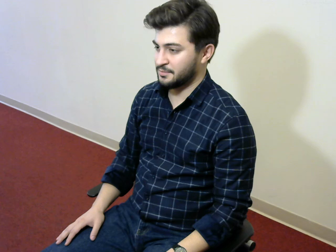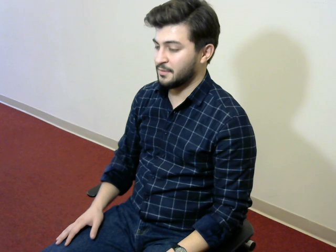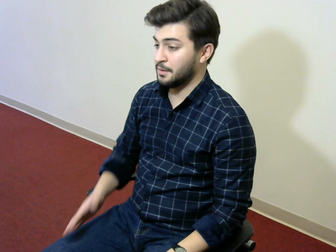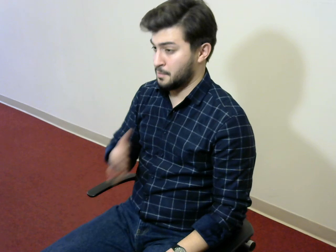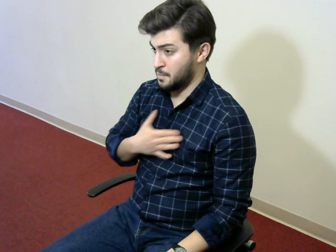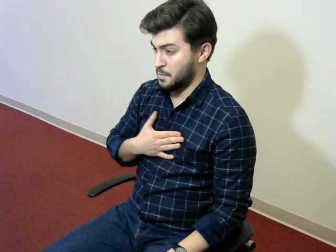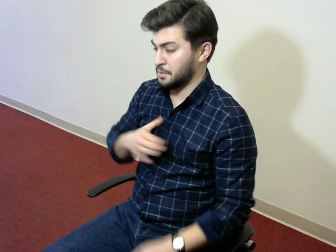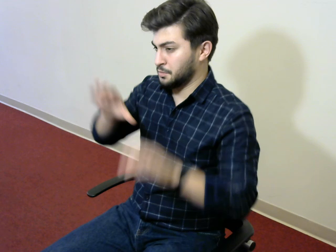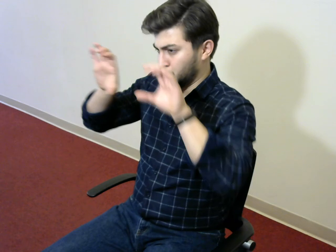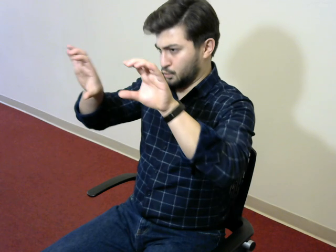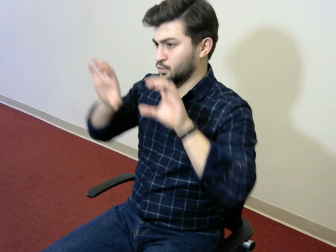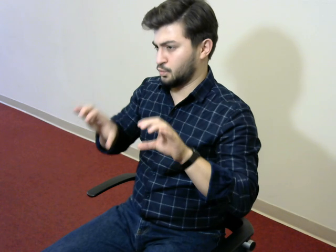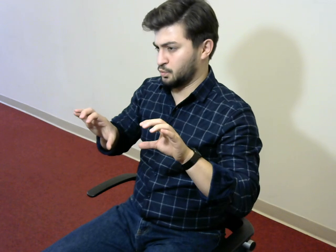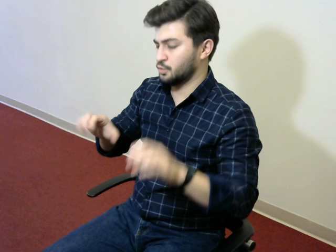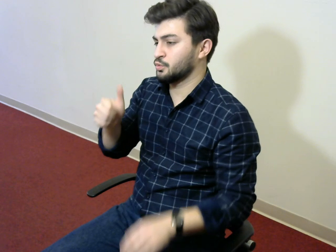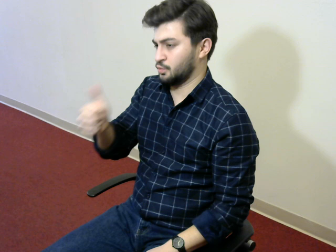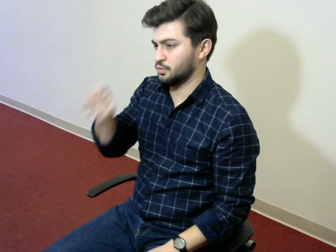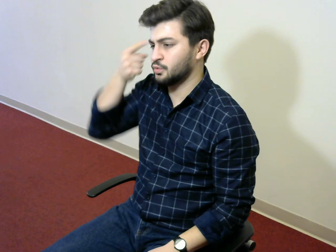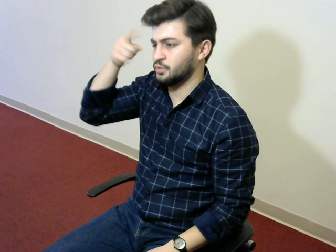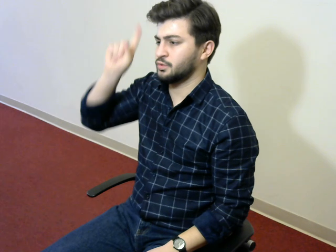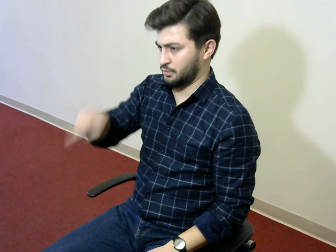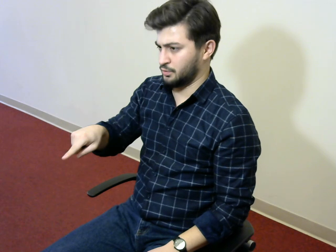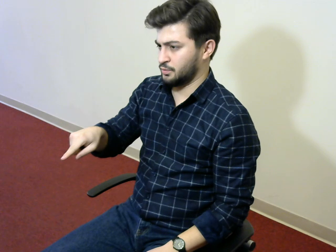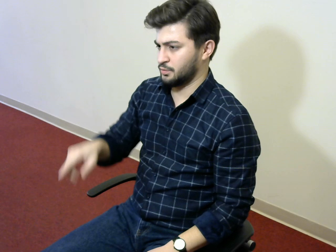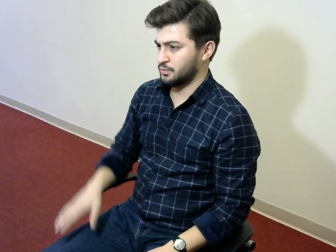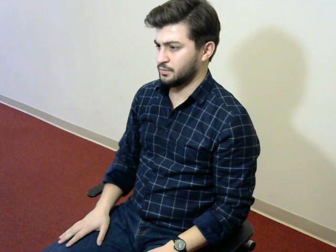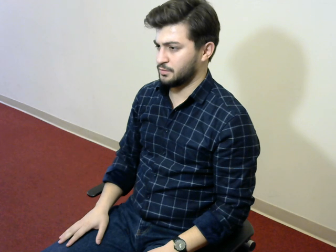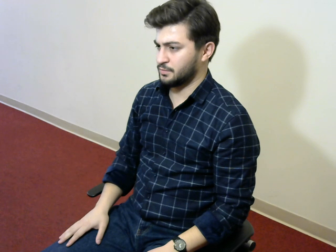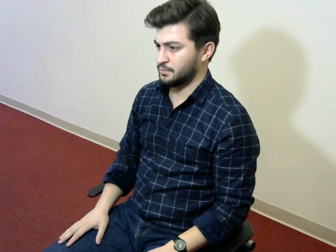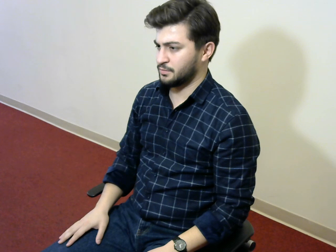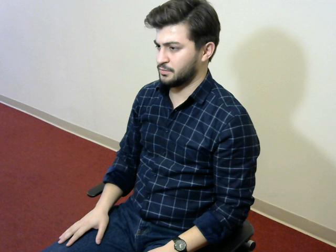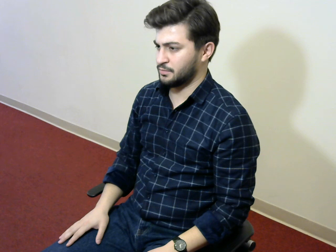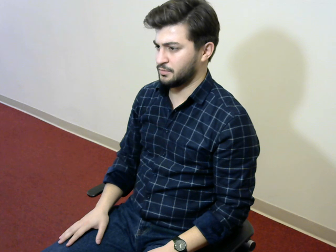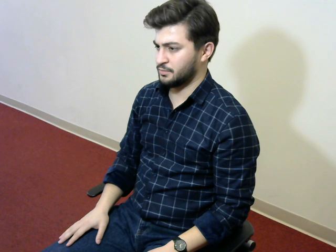Mən qanunvericiliyi yaxşı bilirəm